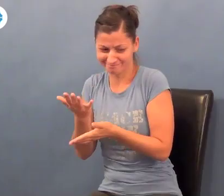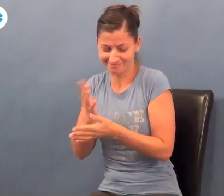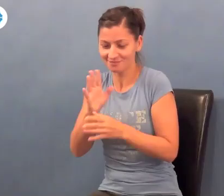Nie, nie.